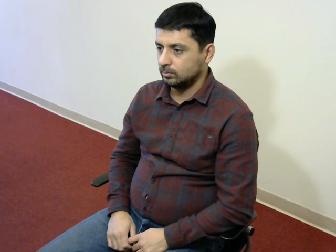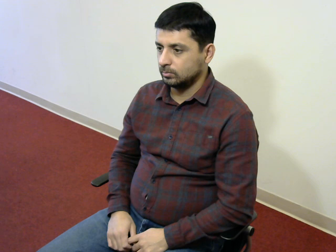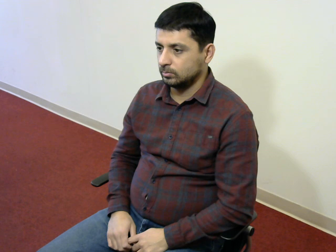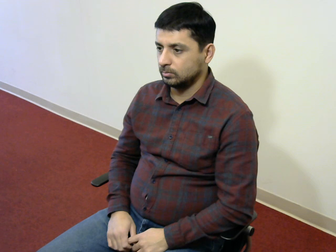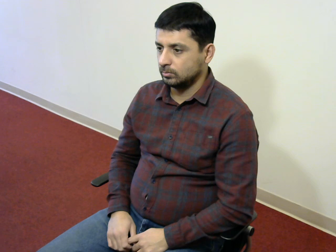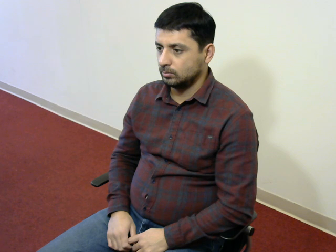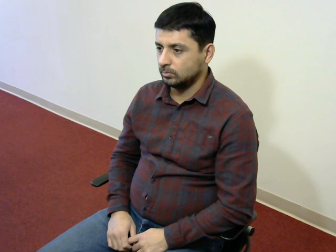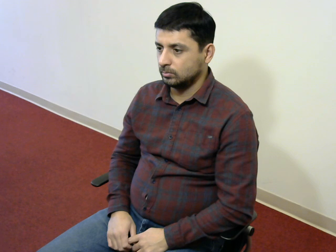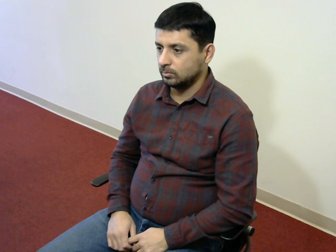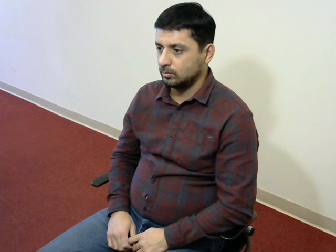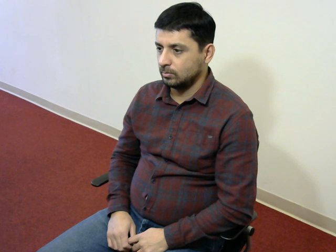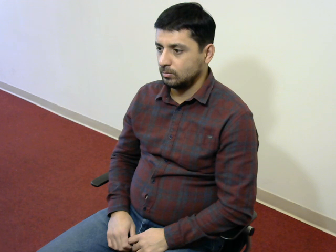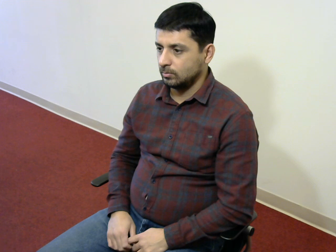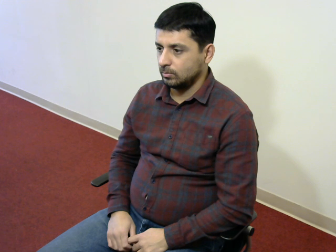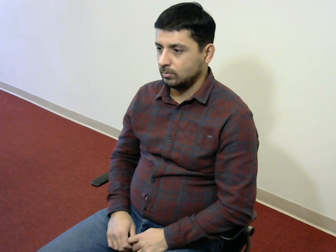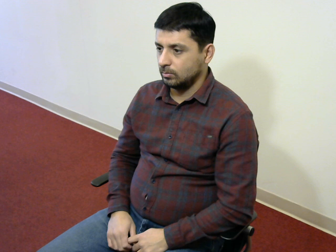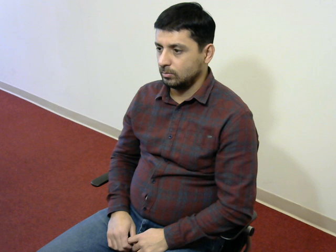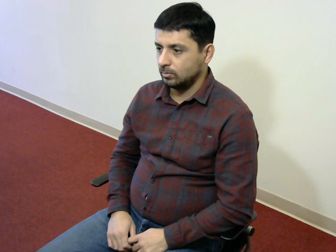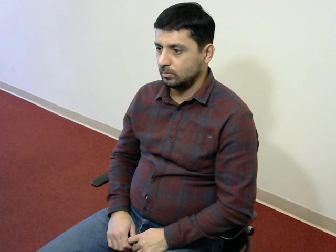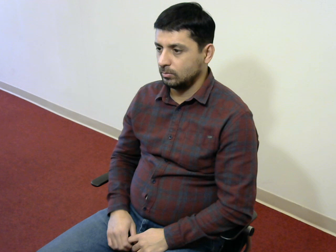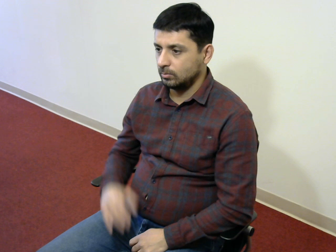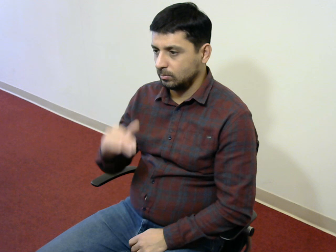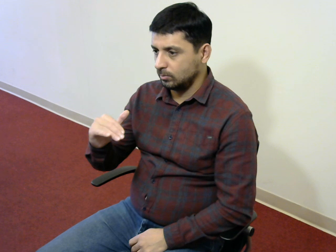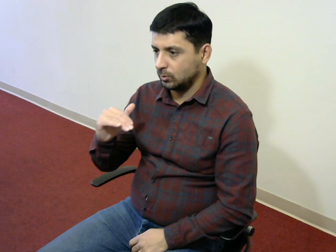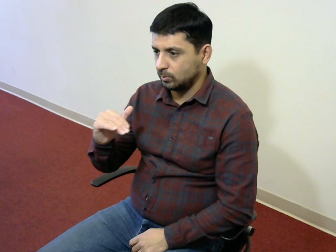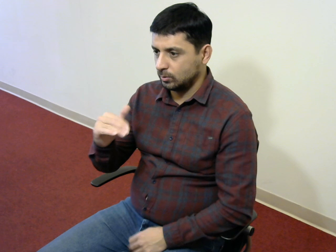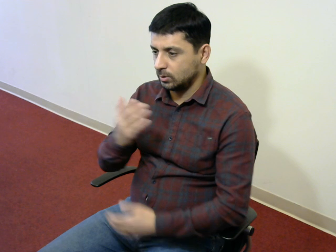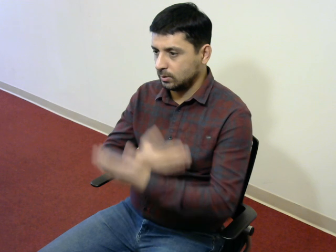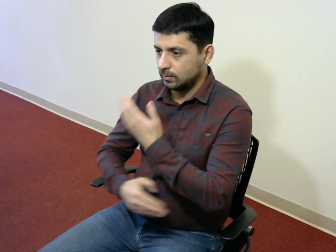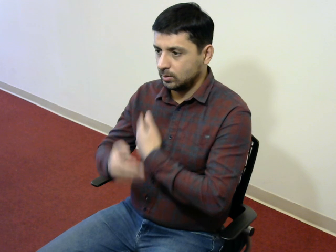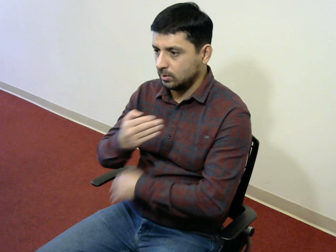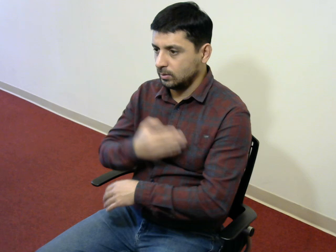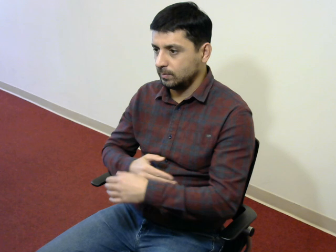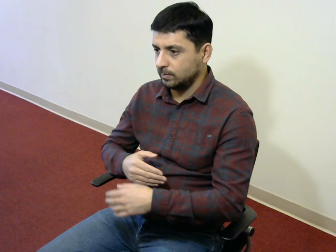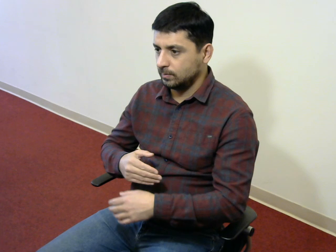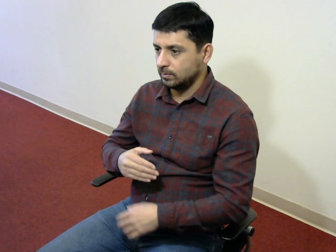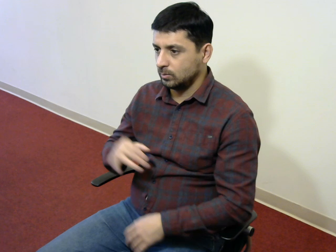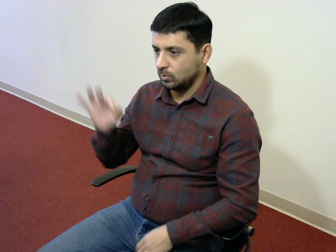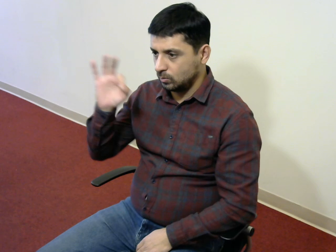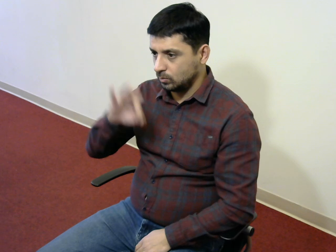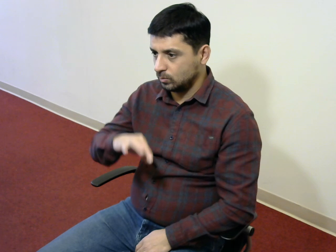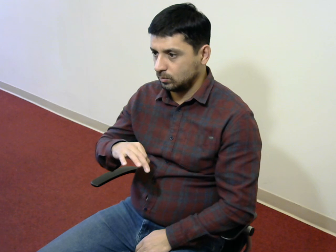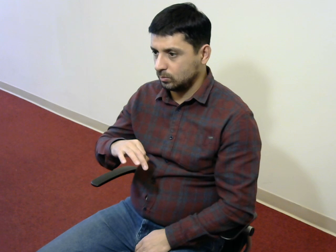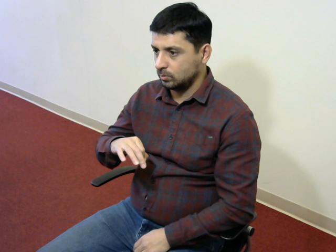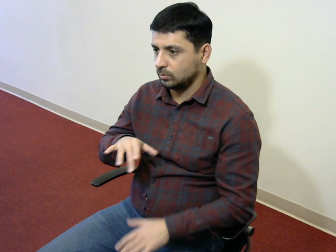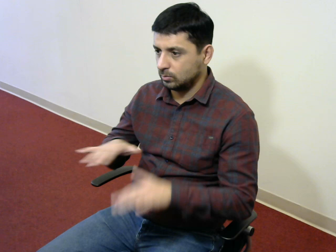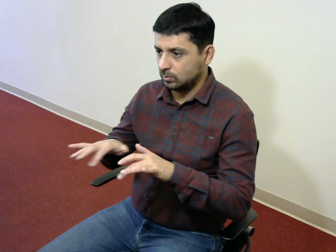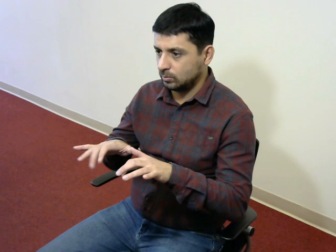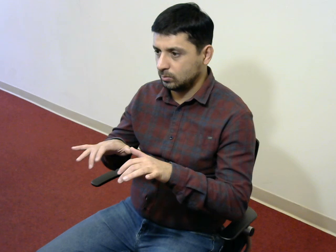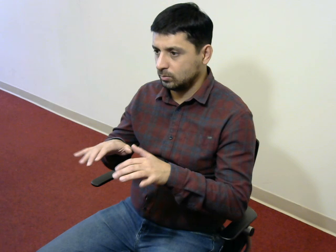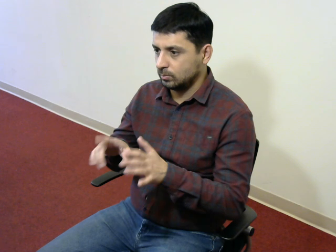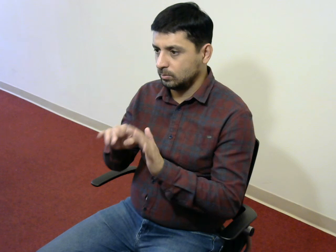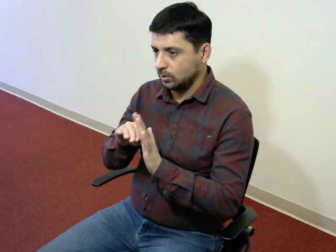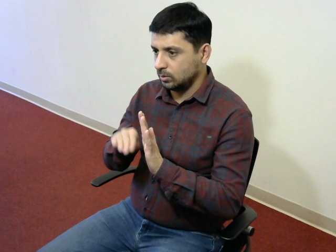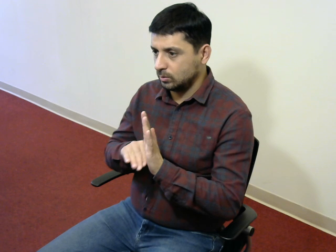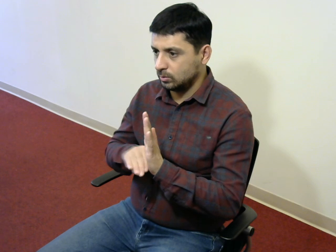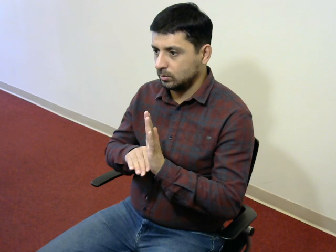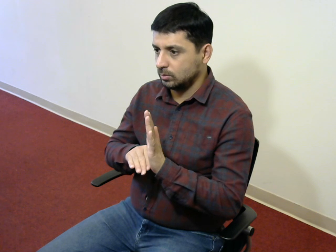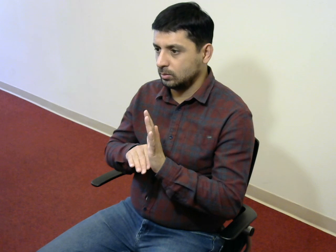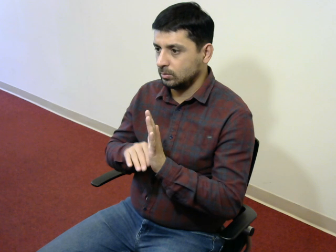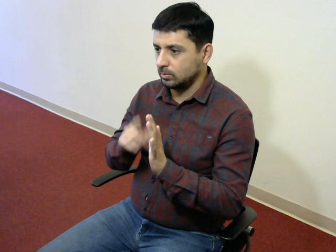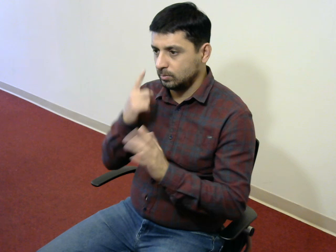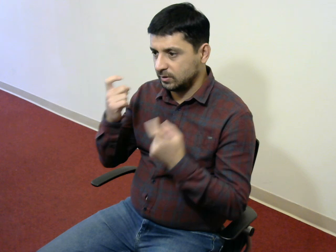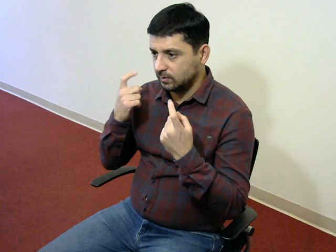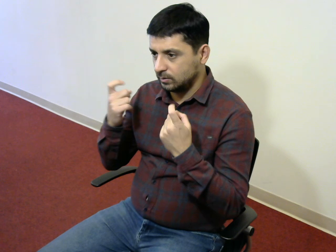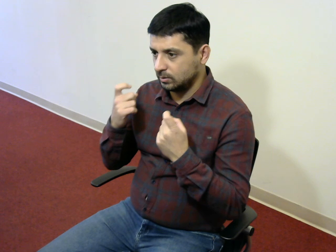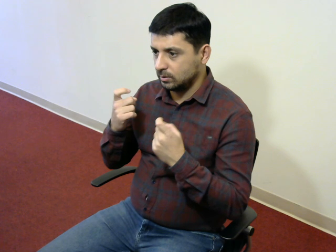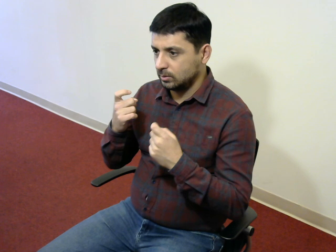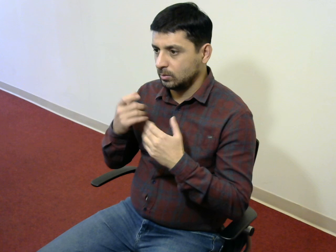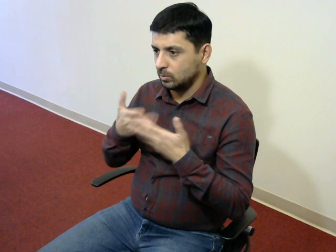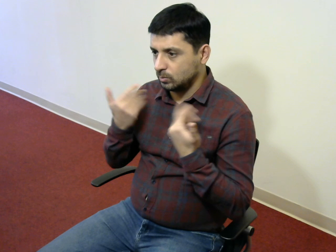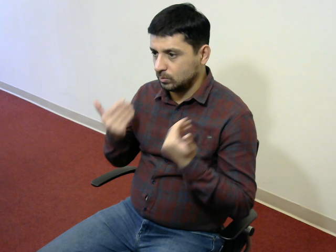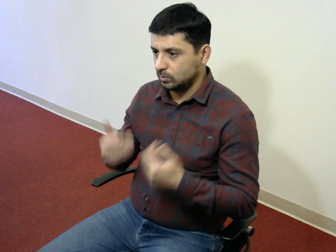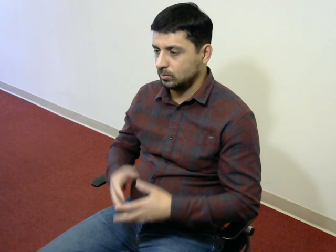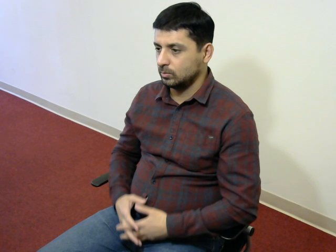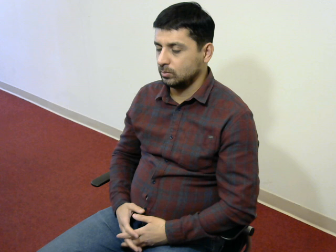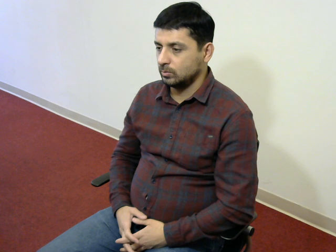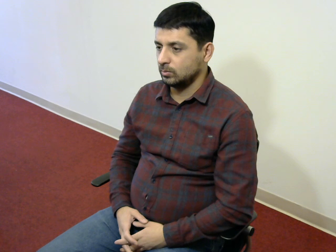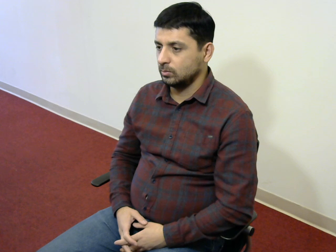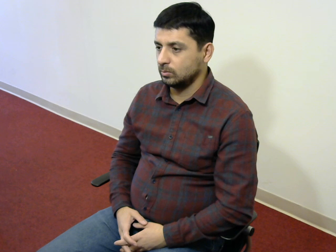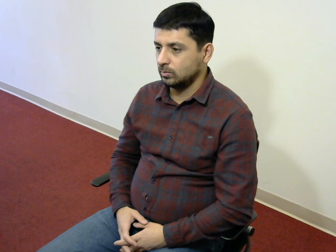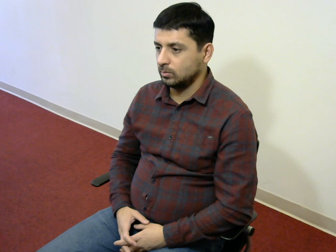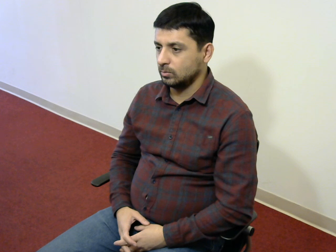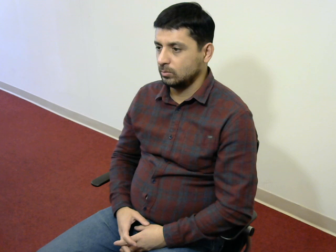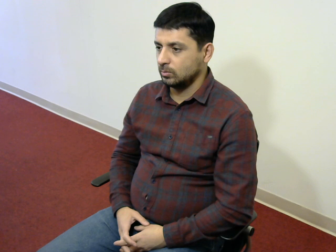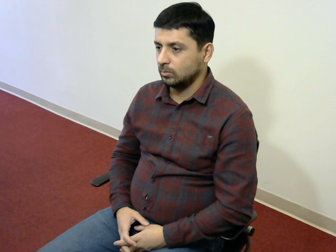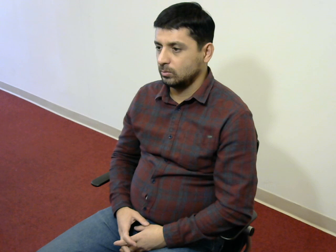Sizin əlilliyiniz haqqınızda sistemdə məlumat yoxdur